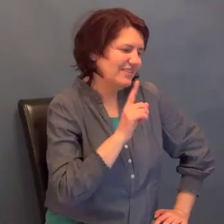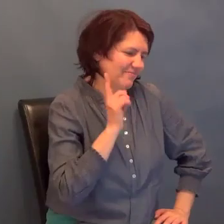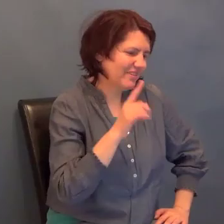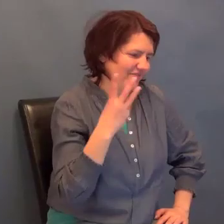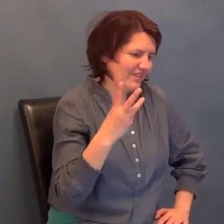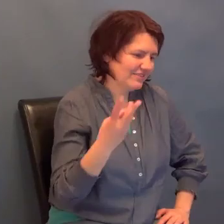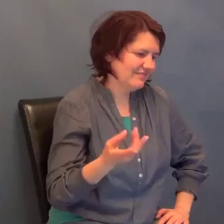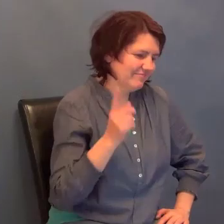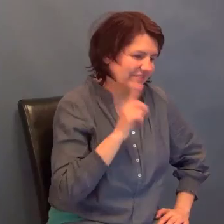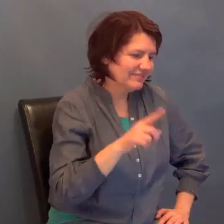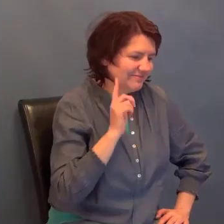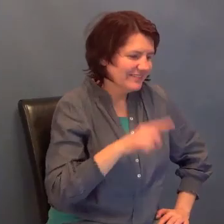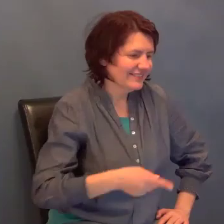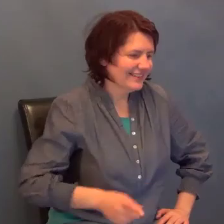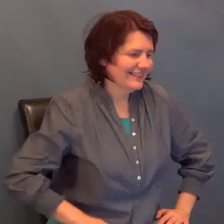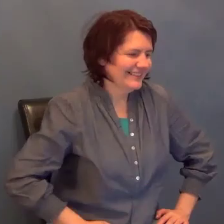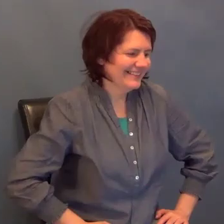Właśnie, to ważne. Prawda.